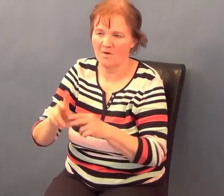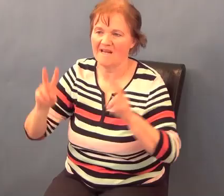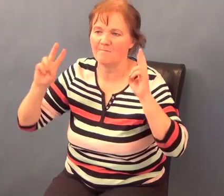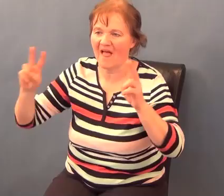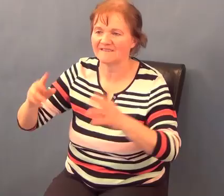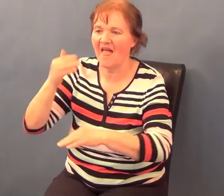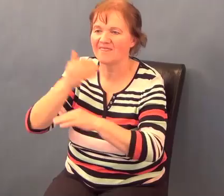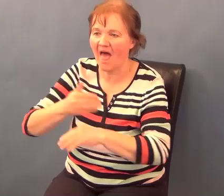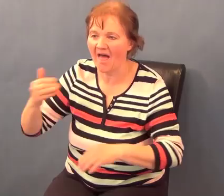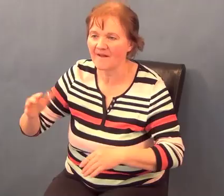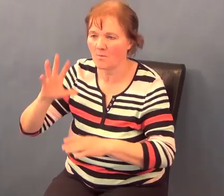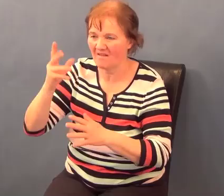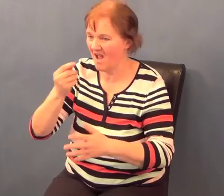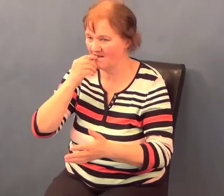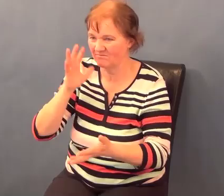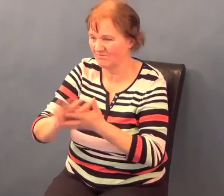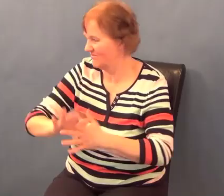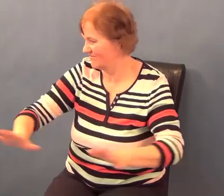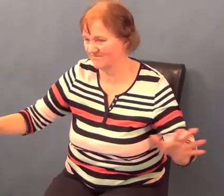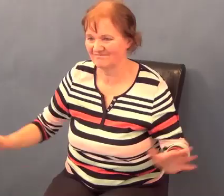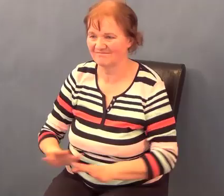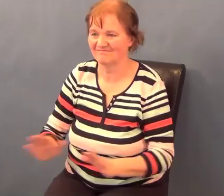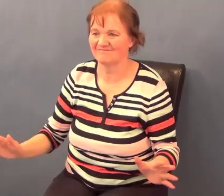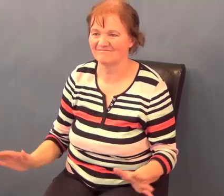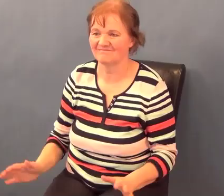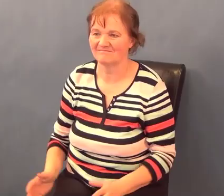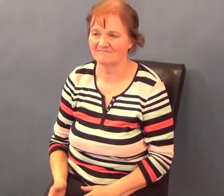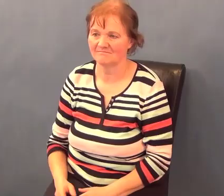Na imprezie lub w teatrze jest ładnie, ale jedzenie, niestety, wszystko brudzi.